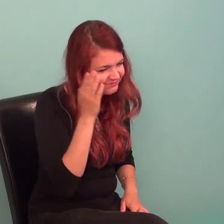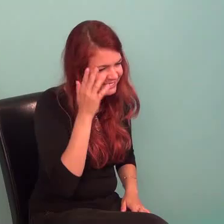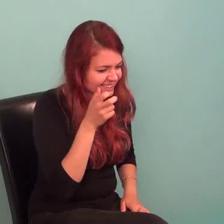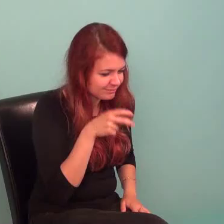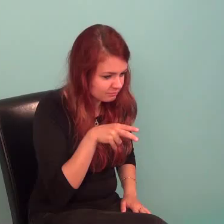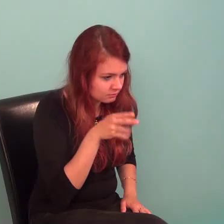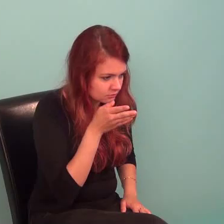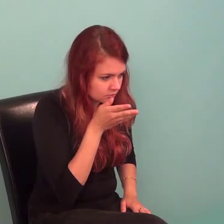Patrzy, a żaby nie ma.